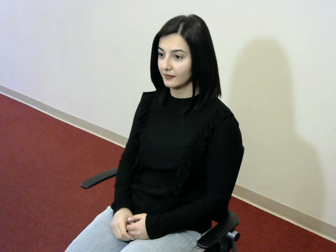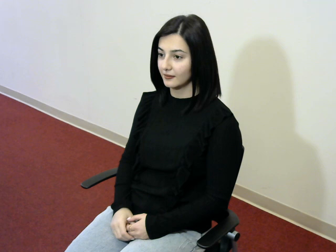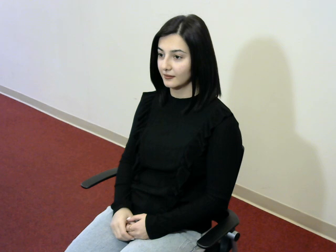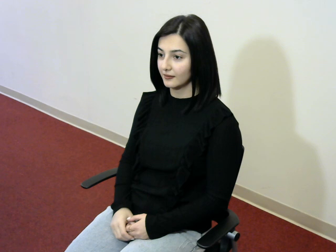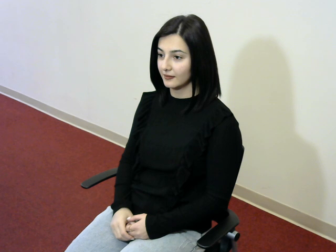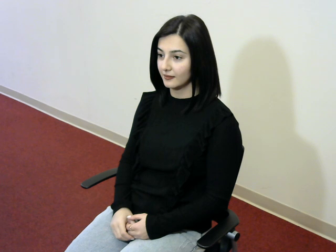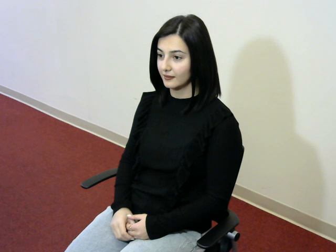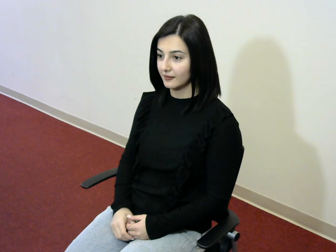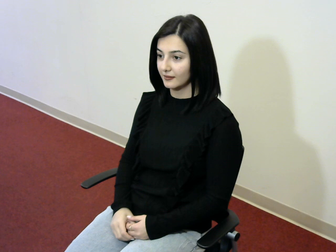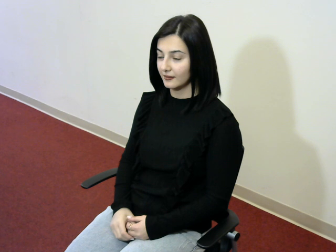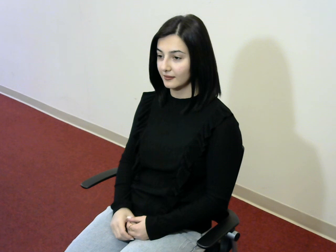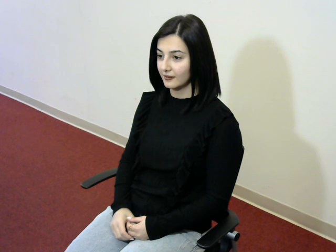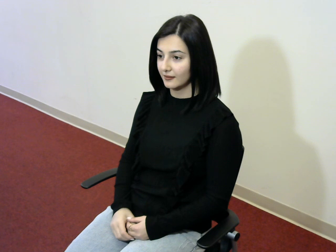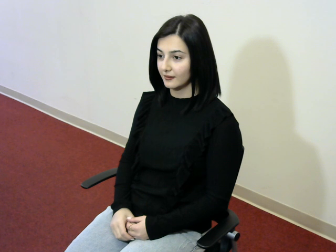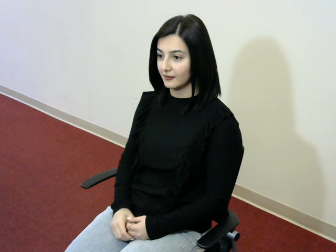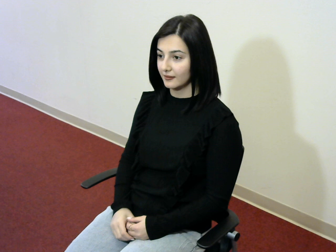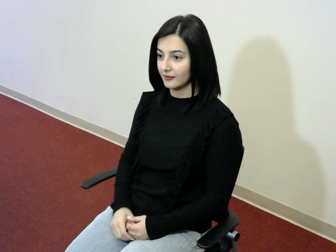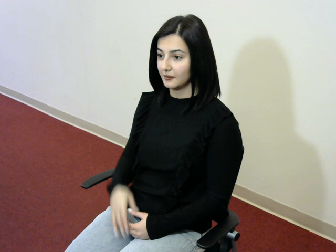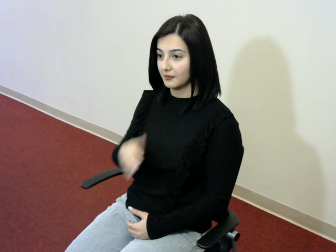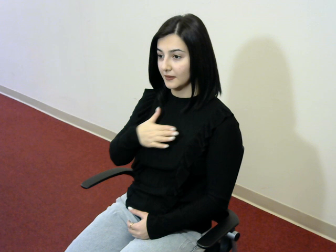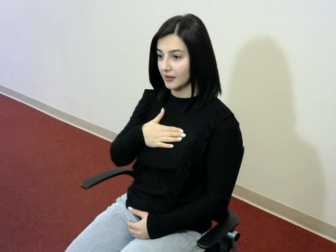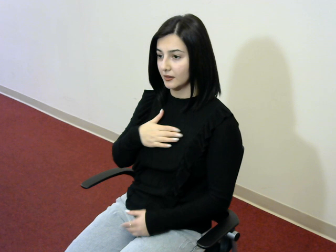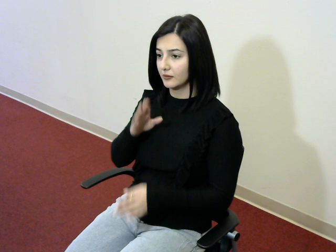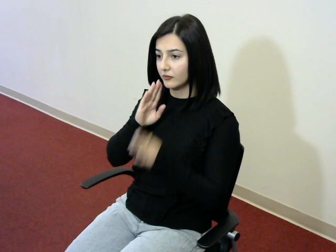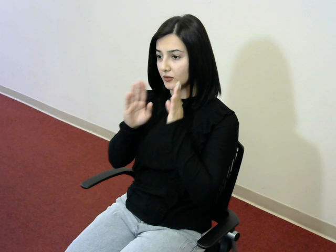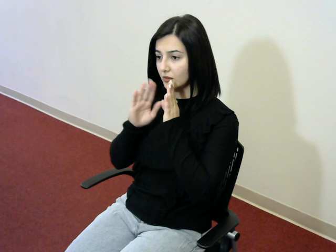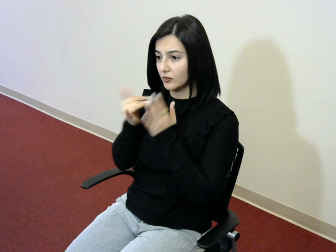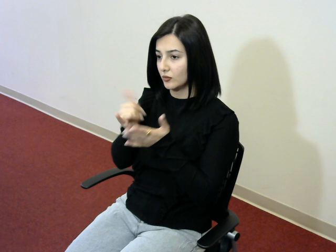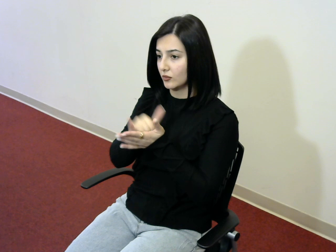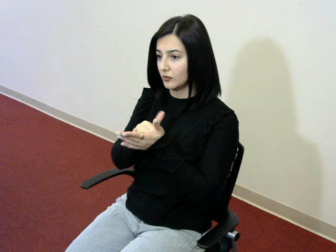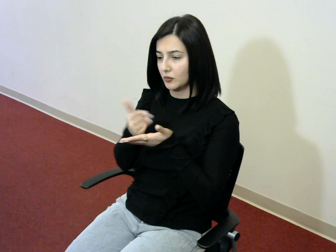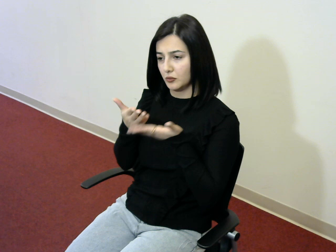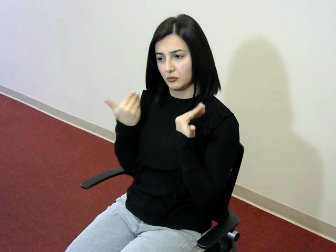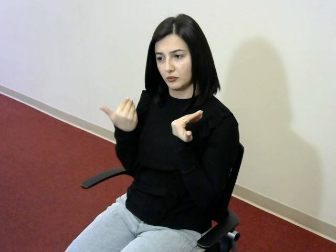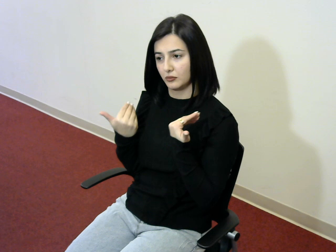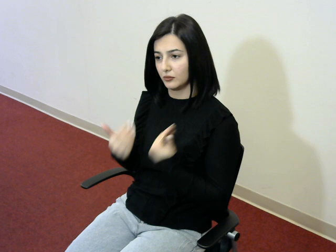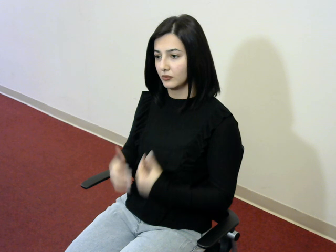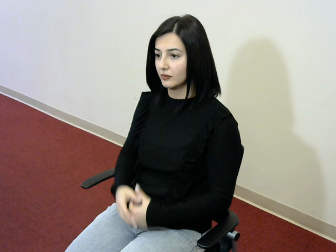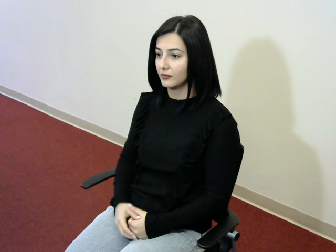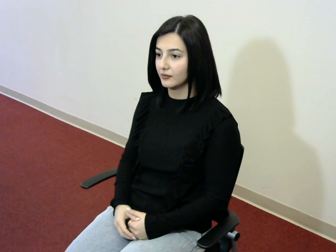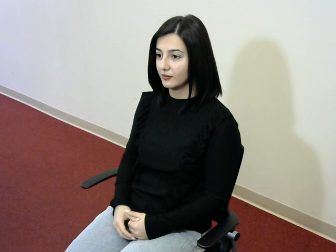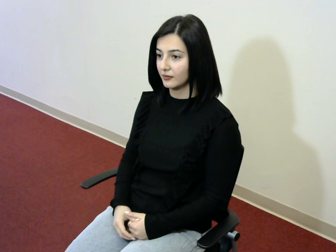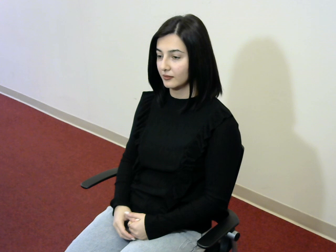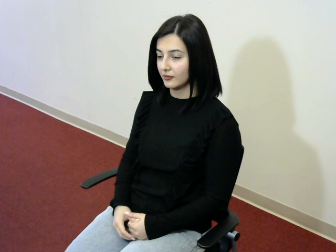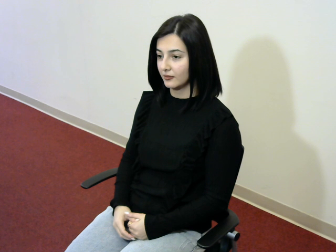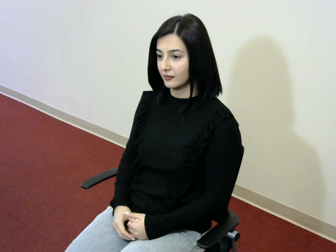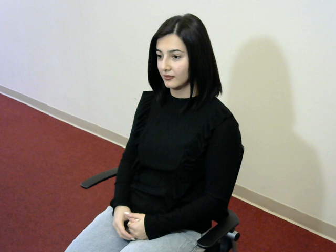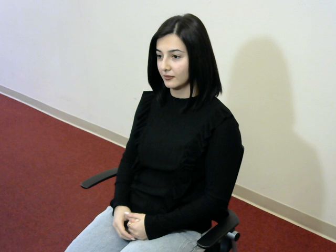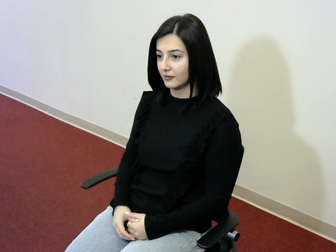Mənim Facebook hesabım yoxdur